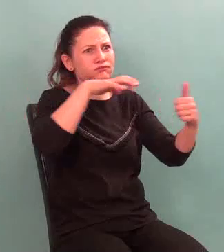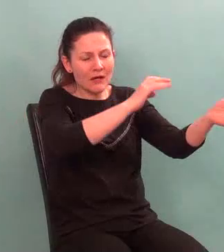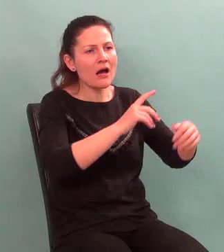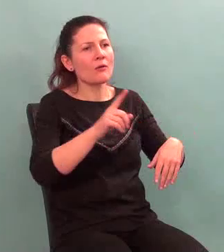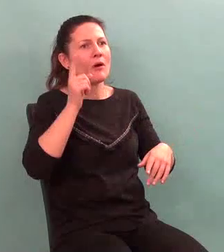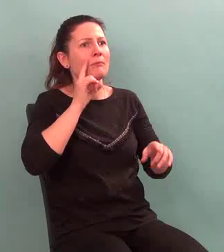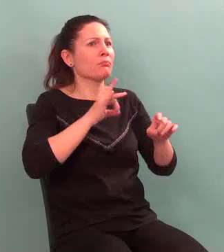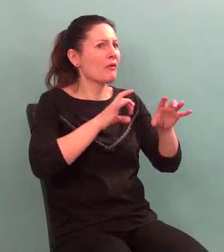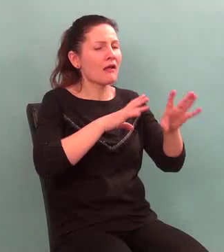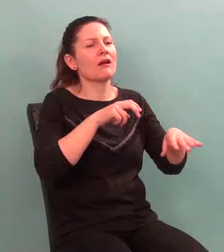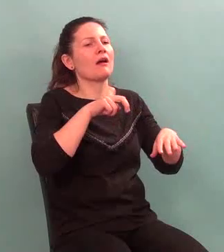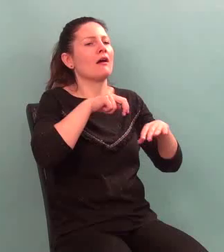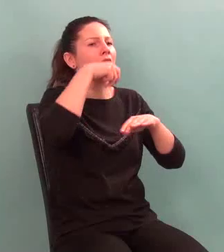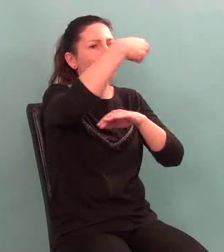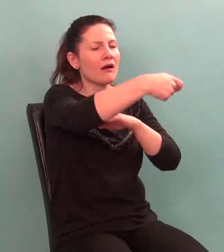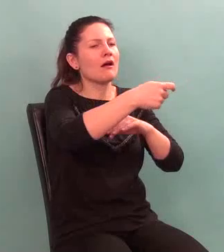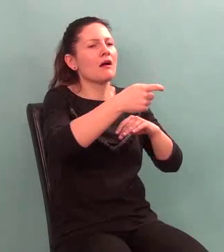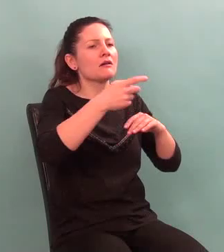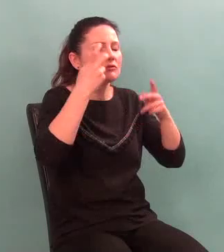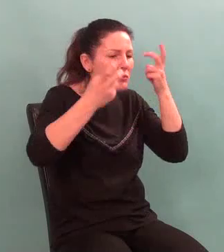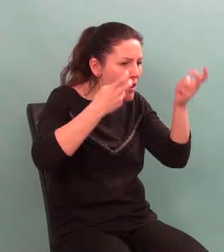A chłopiec biega, wskakuje, szuka.